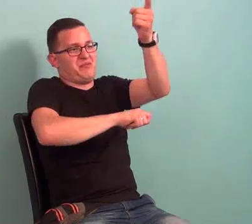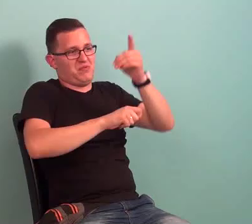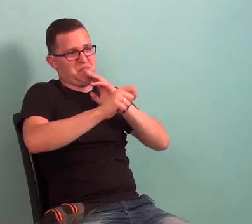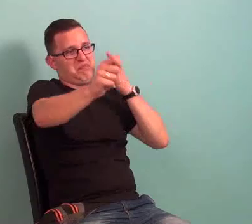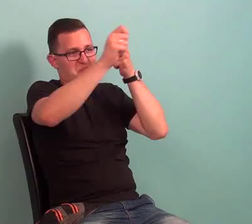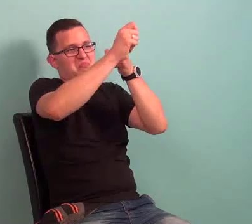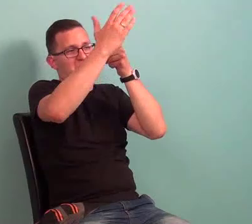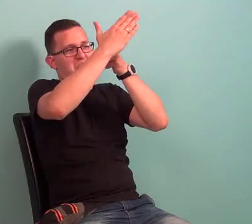Chyba... Celuje i trafia.